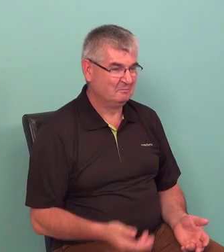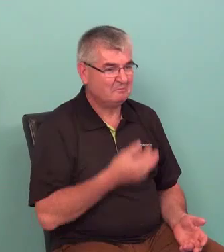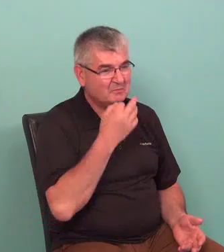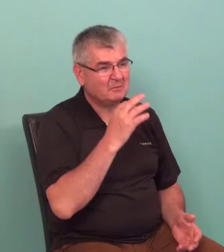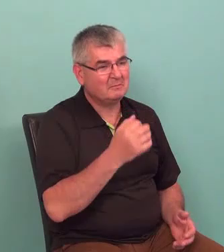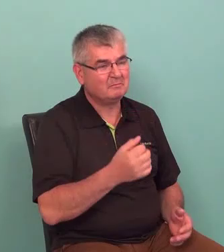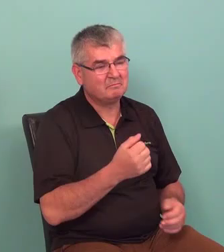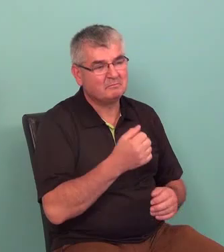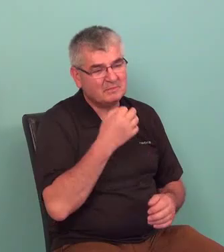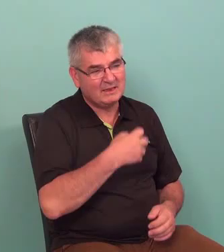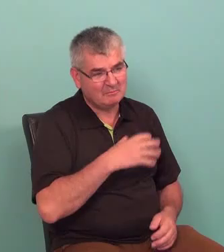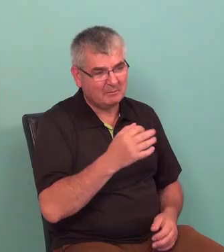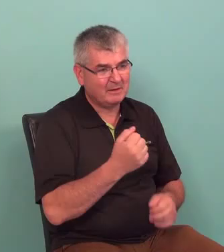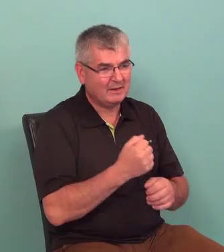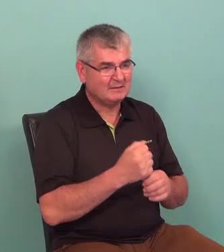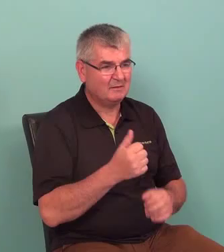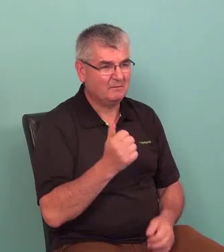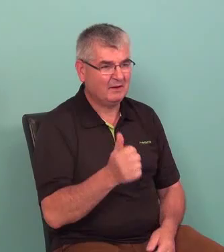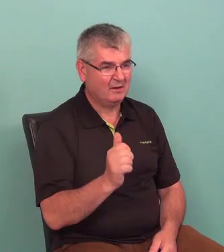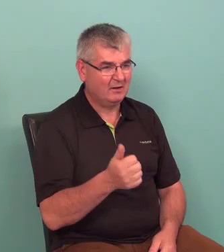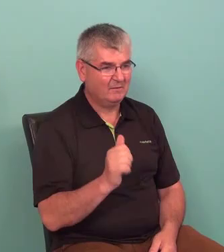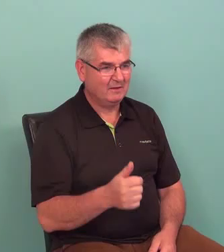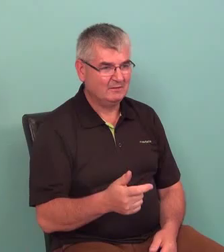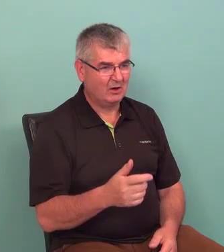Zapytaj dyrektora, czy jesteś fachowcem w pracy.